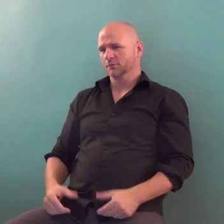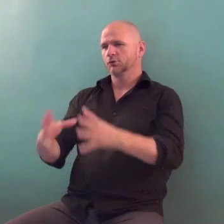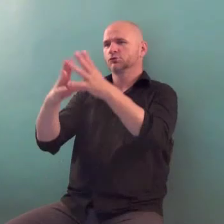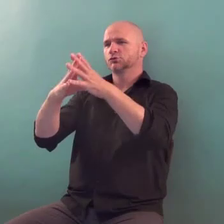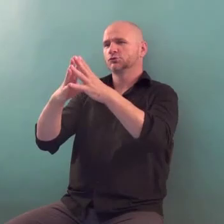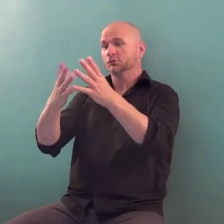Dziesiąta.